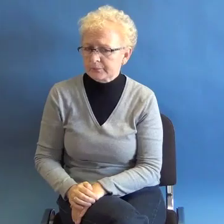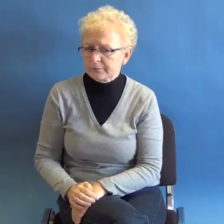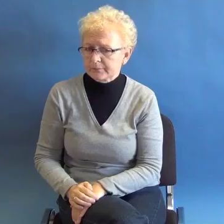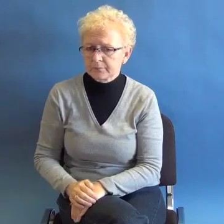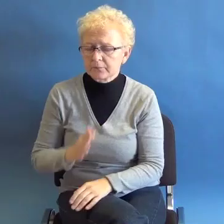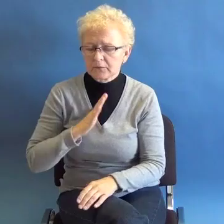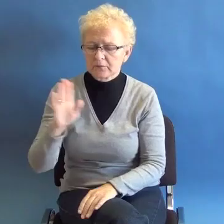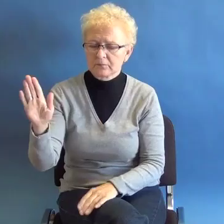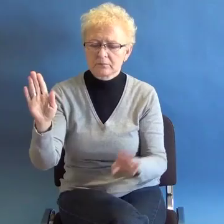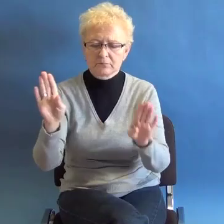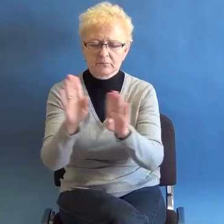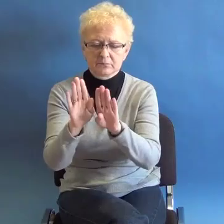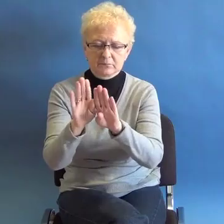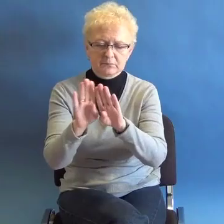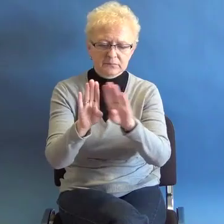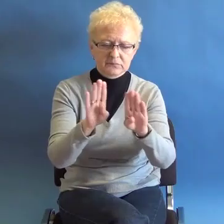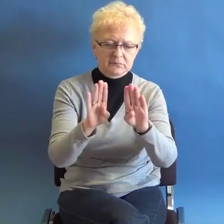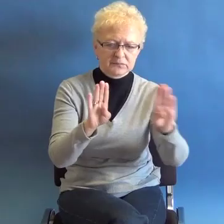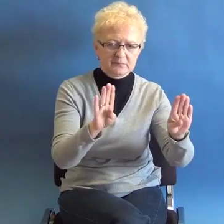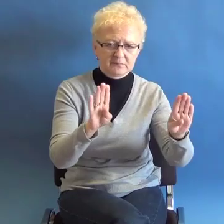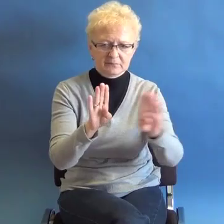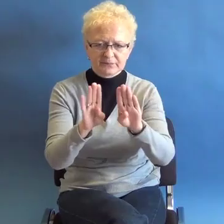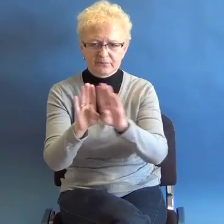Rozsuwają się i zasuwają.